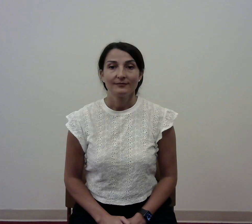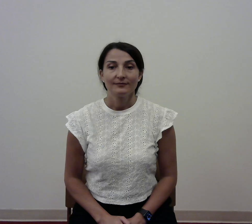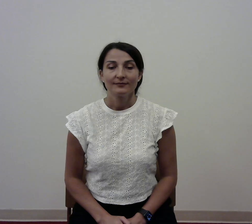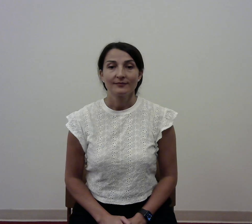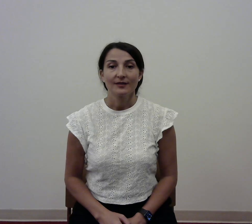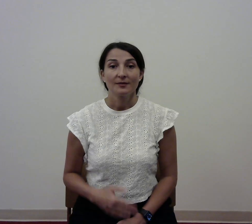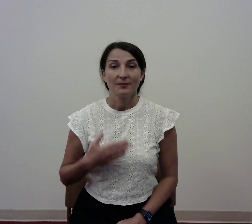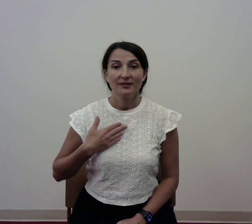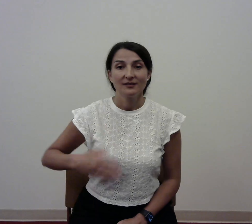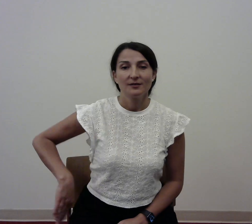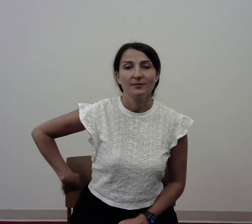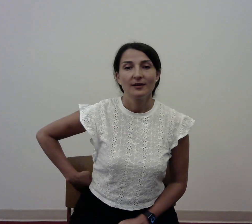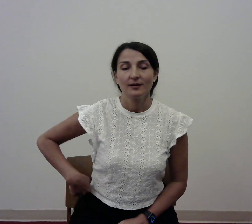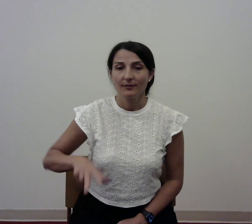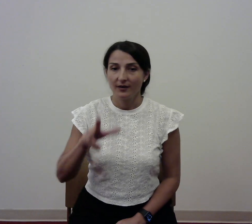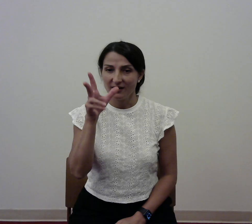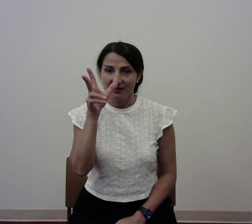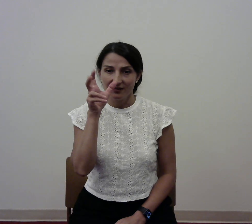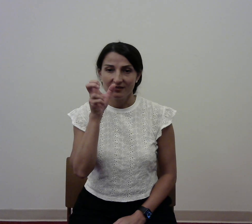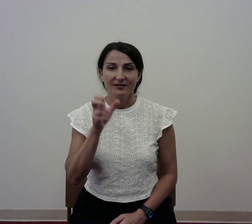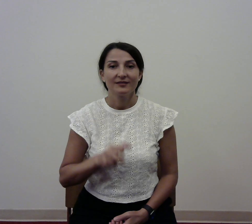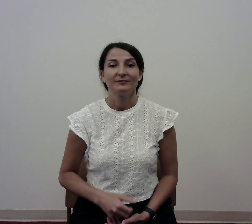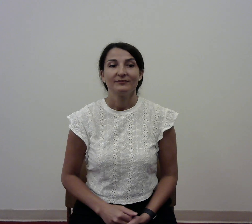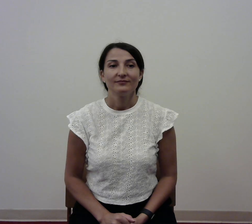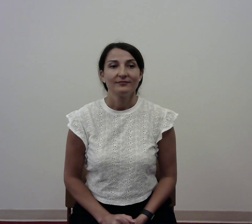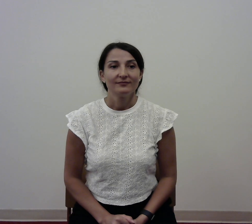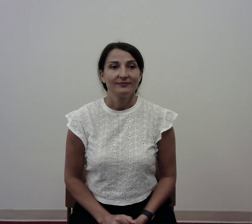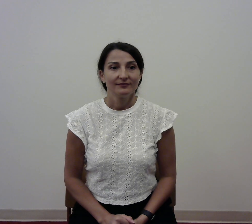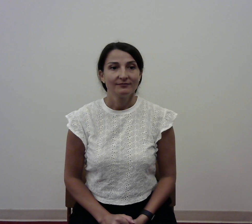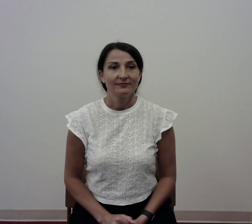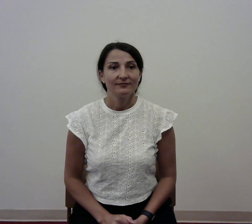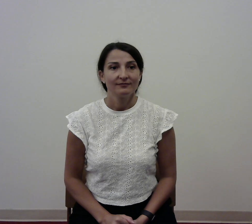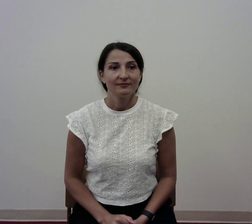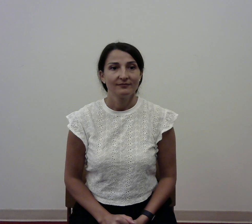Mənim belim ağrıyır